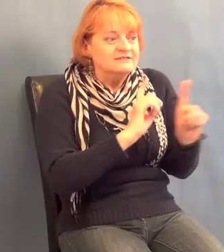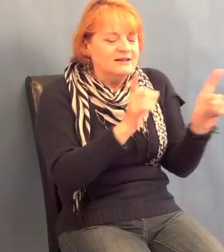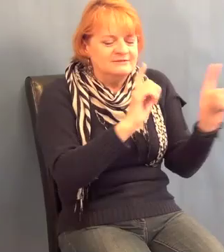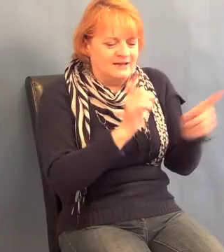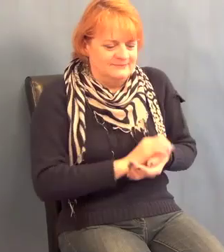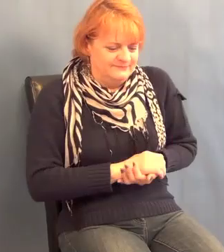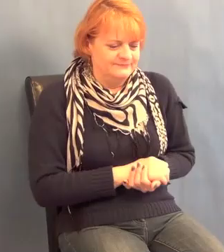Nie wolno.